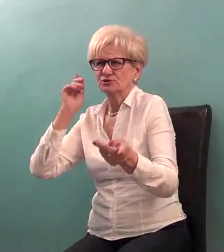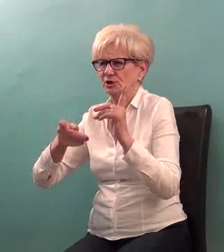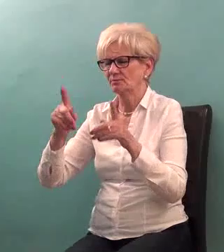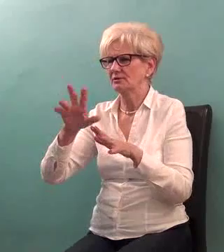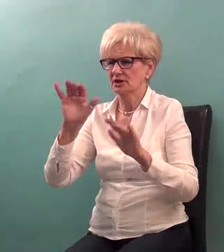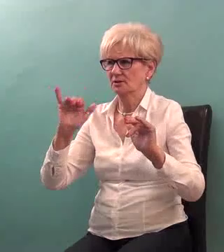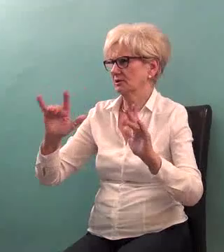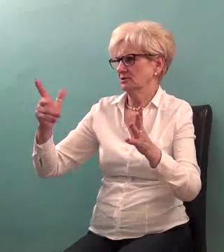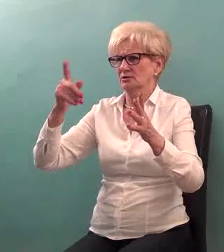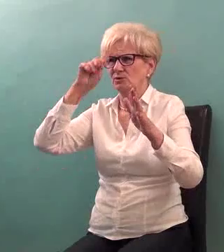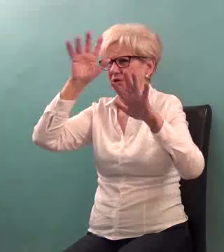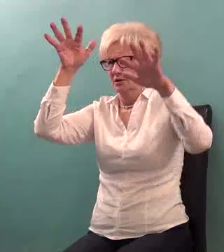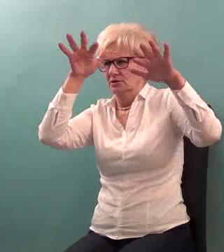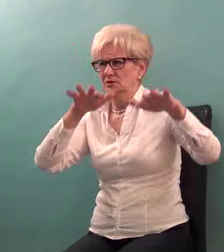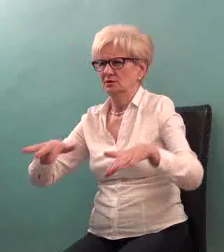Wszyscy ludzie z imprezy wychodzą na zewnątrz.